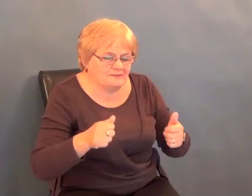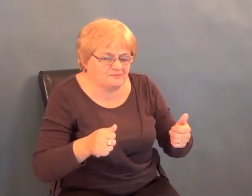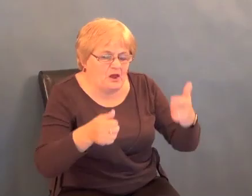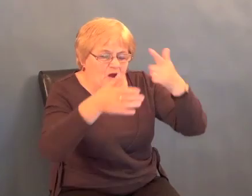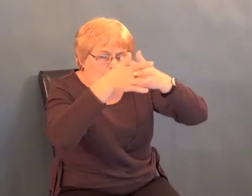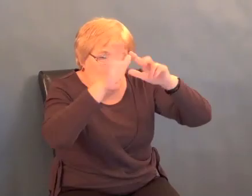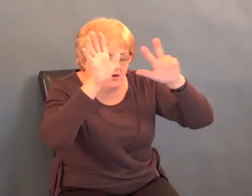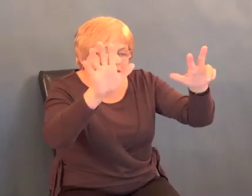Dwudziesty ósmy?